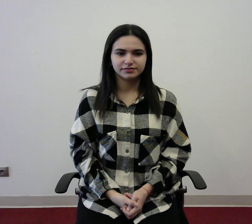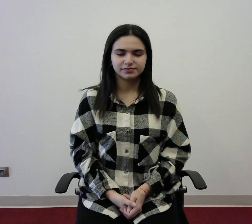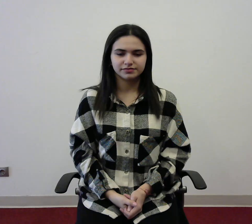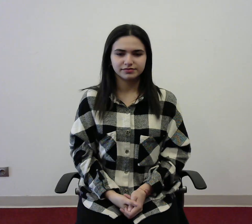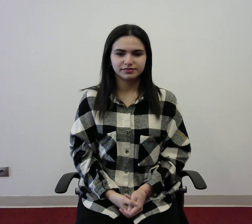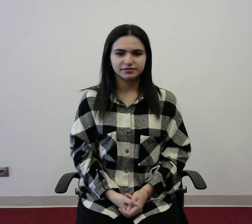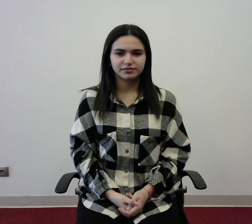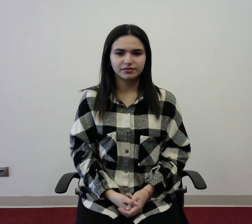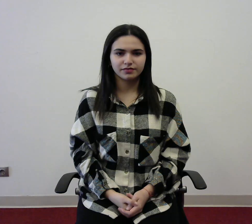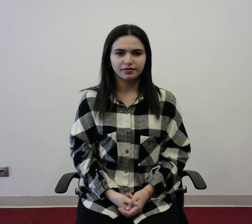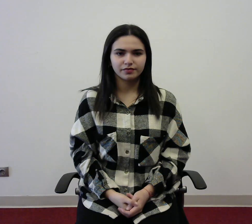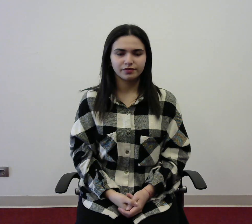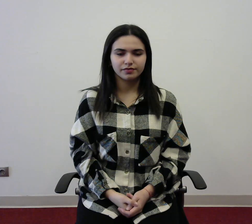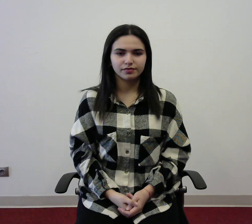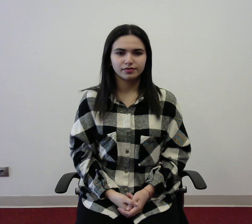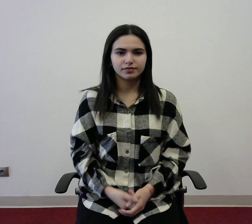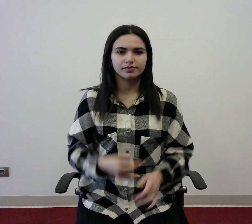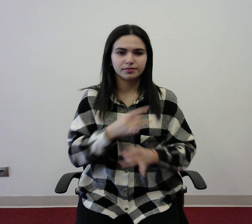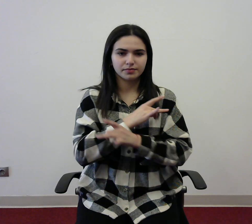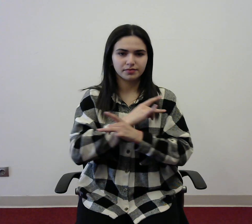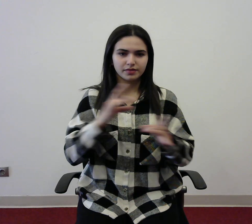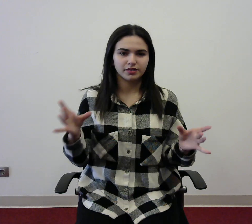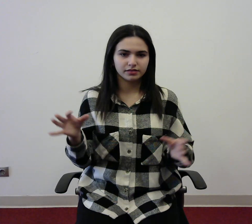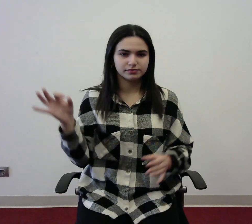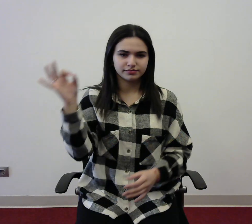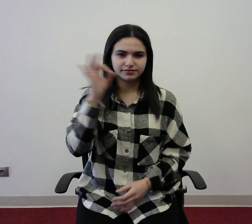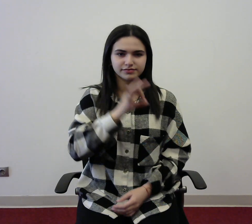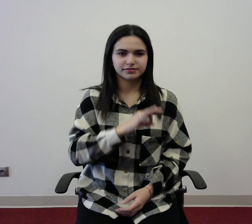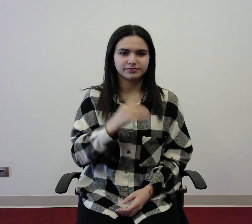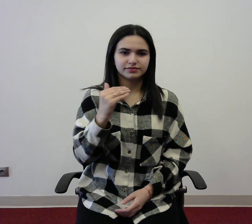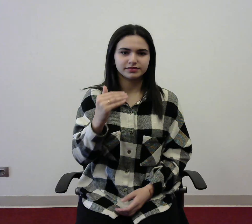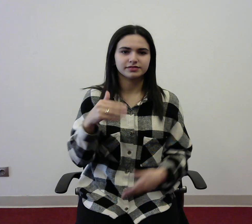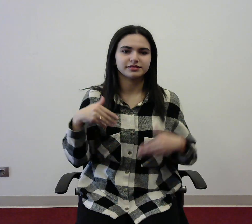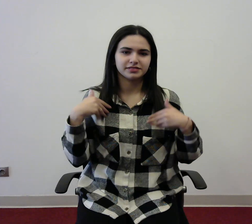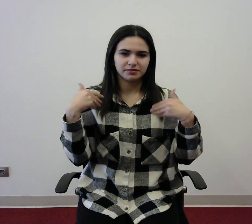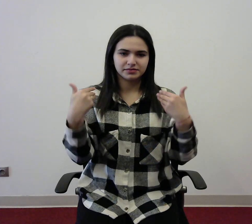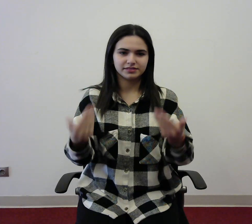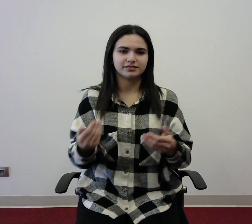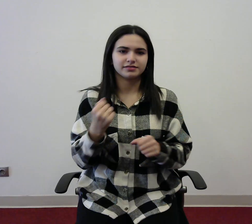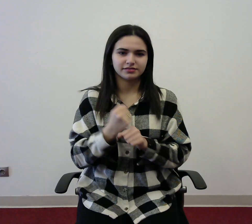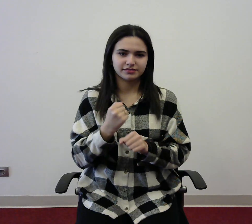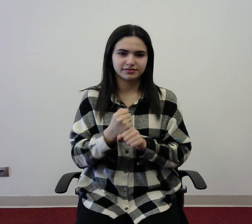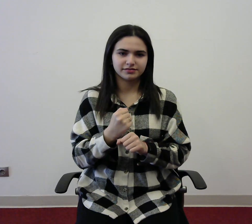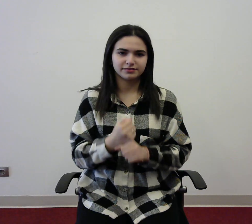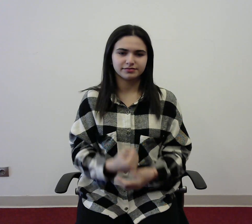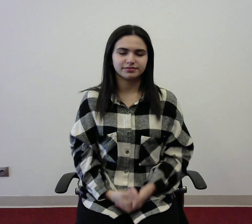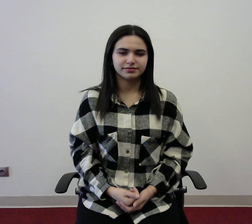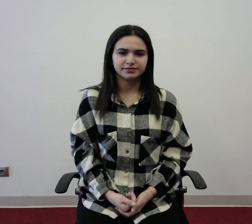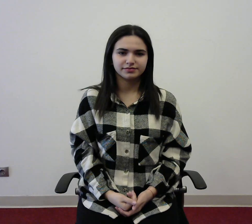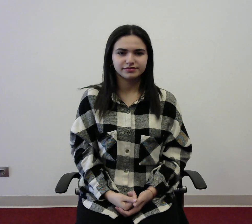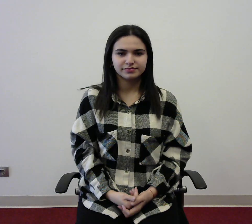Bayram münasibətilə sizi təbrik edirəm